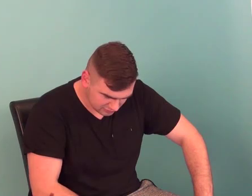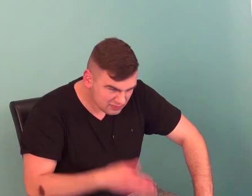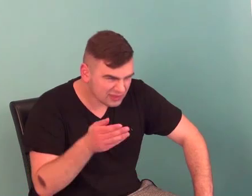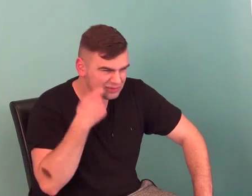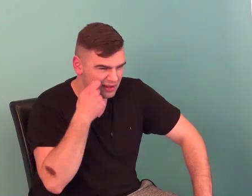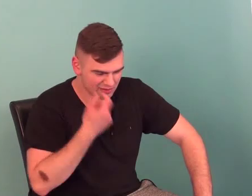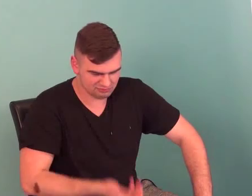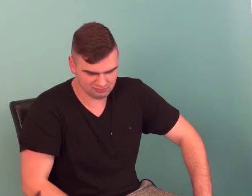Wpadam do dziadka.